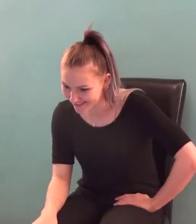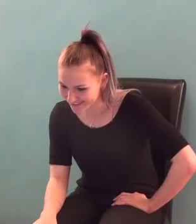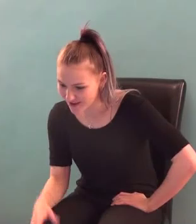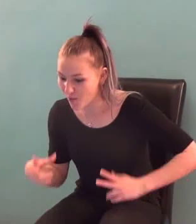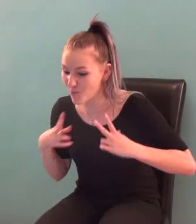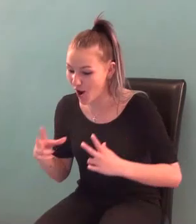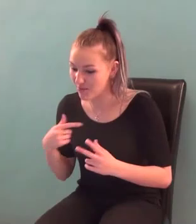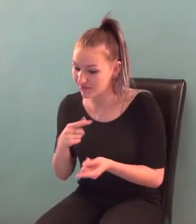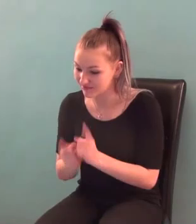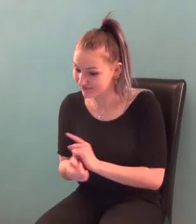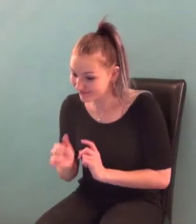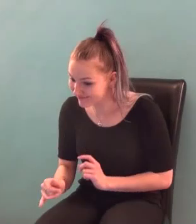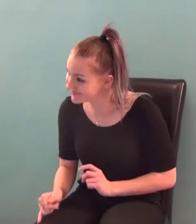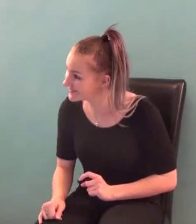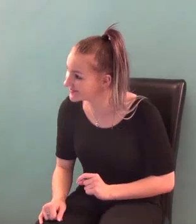Ja nie mogę zmienić urlopu?